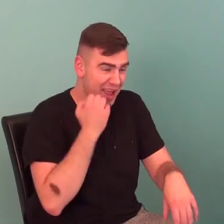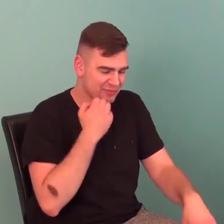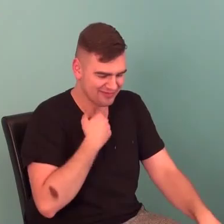Ale śmieszne.